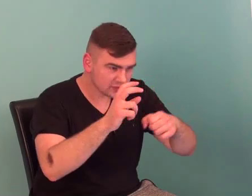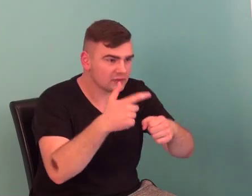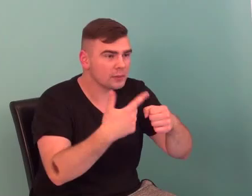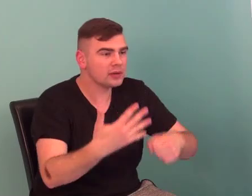Dwudziesty piąty.